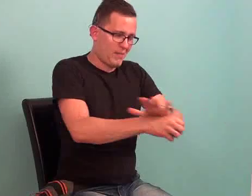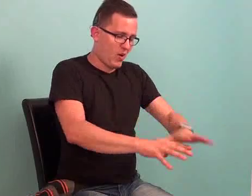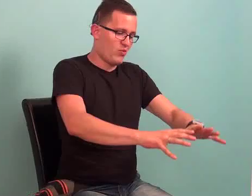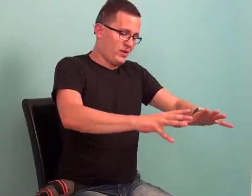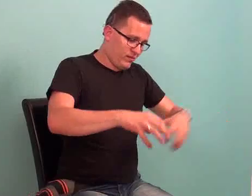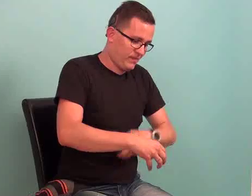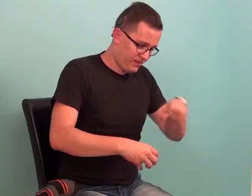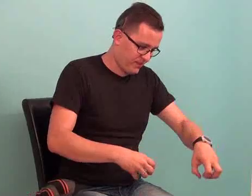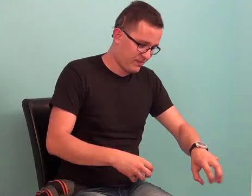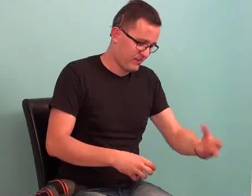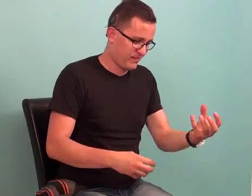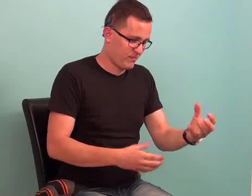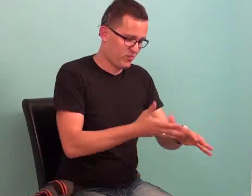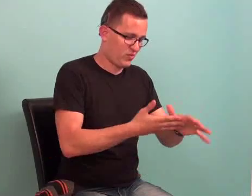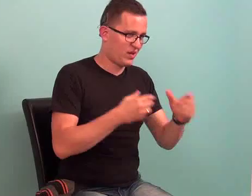Kładąc gruszkę zauważa, że jest brudna.